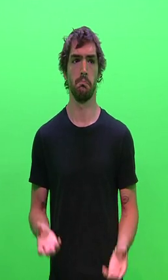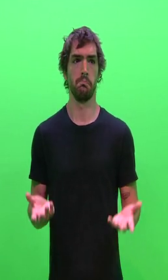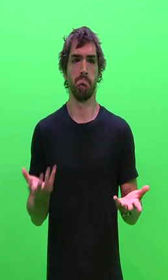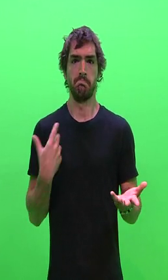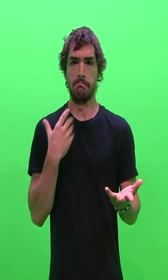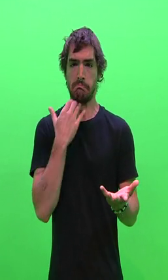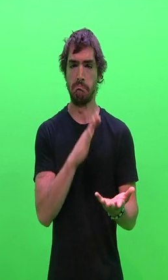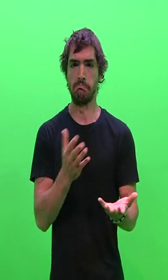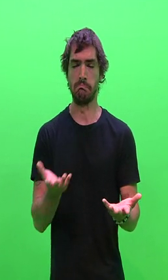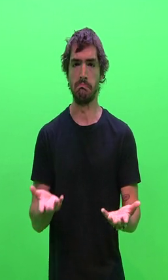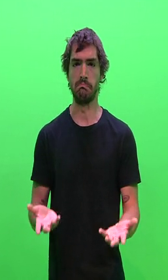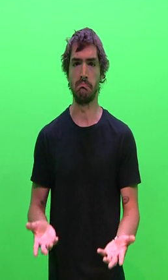No ho sé.